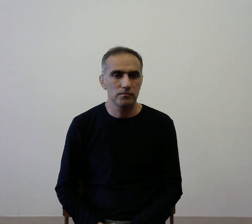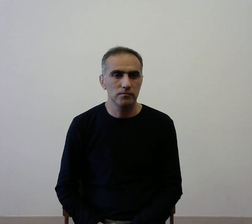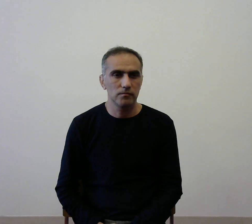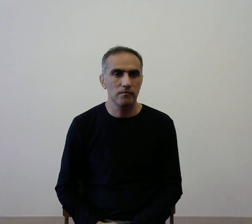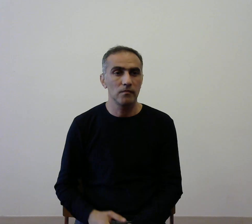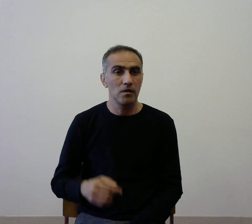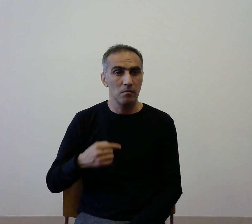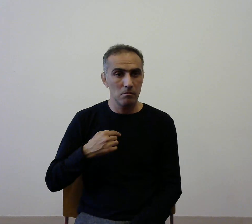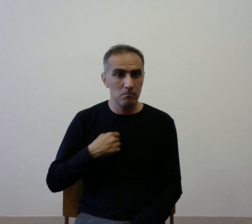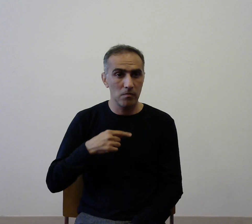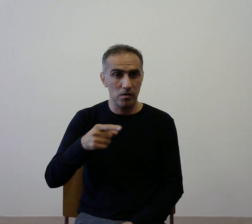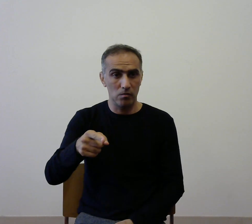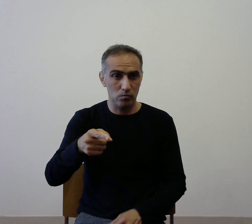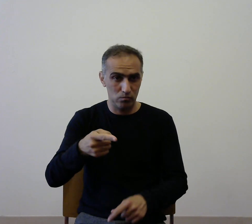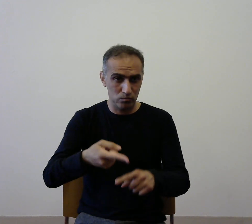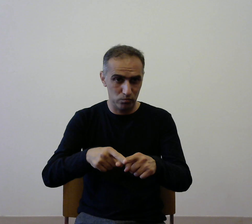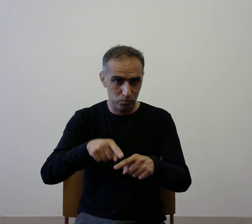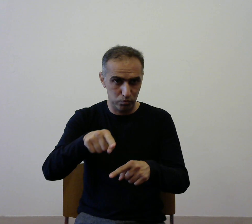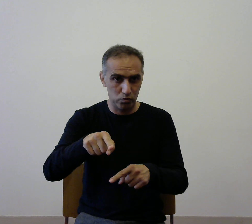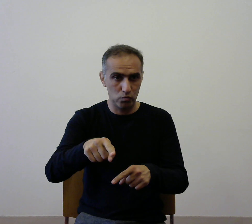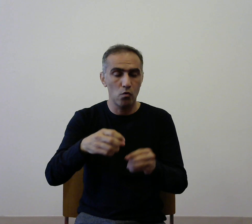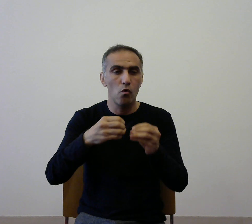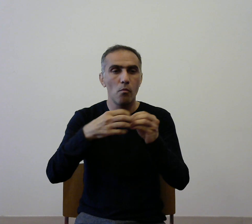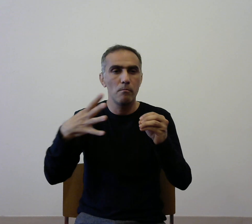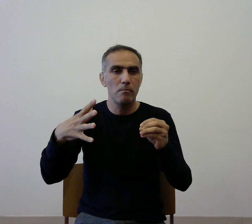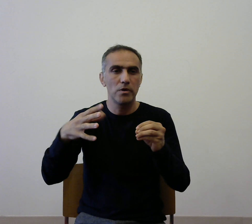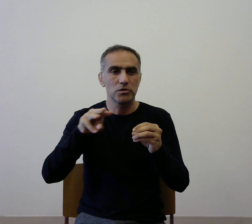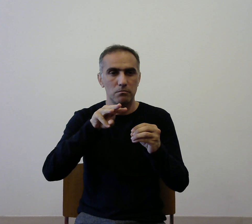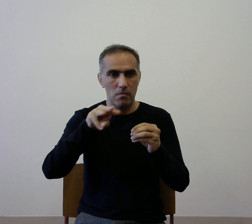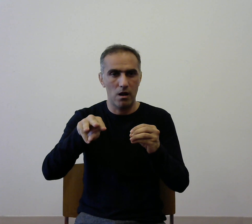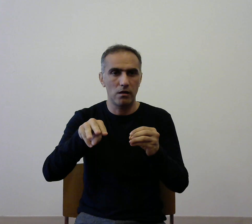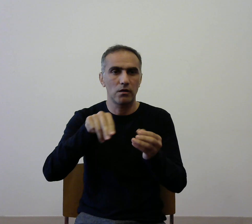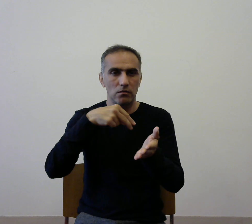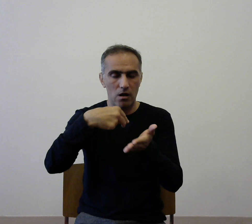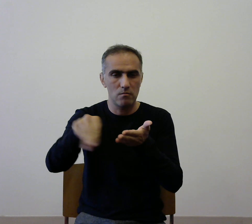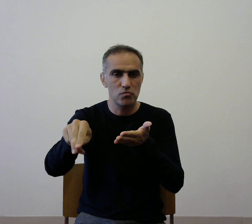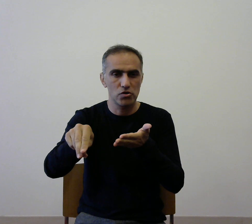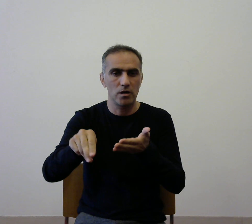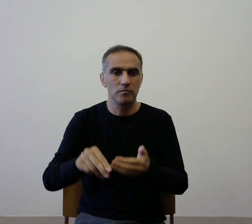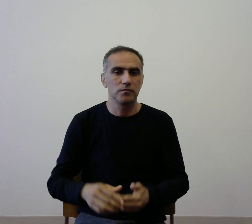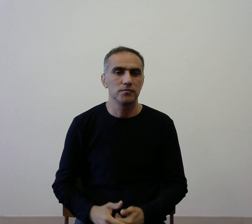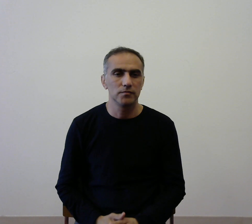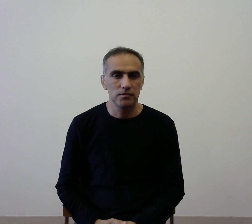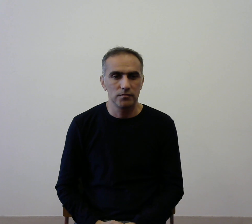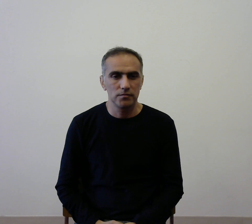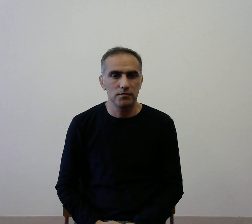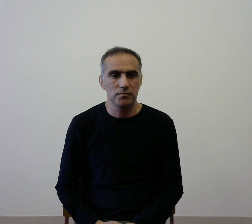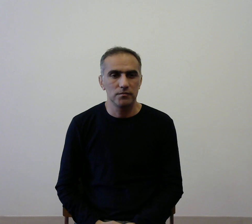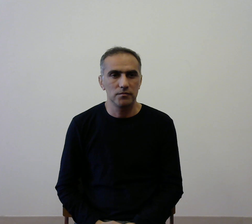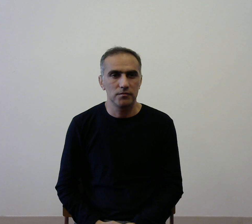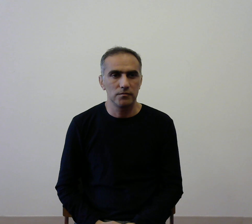Mən bunu 15 manata almışam